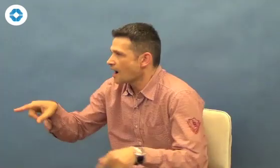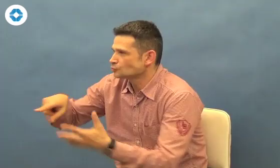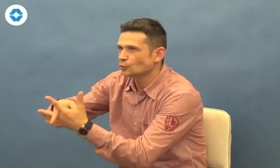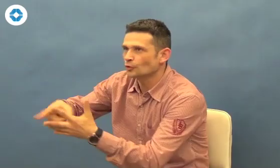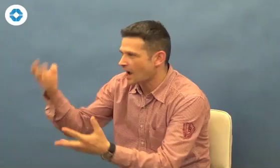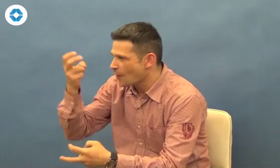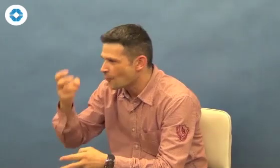Nagle chłopiec widzi dziurę i jest ciekawy.